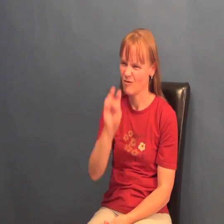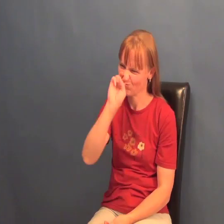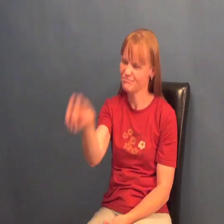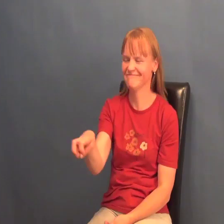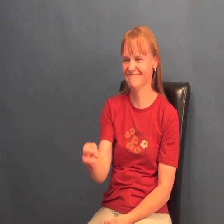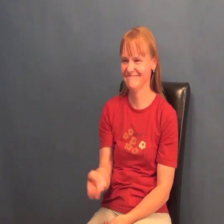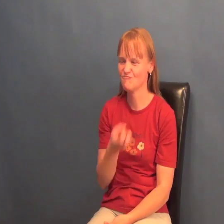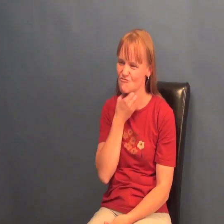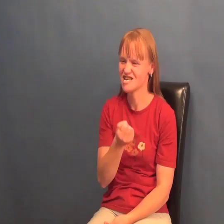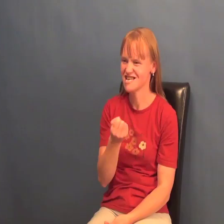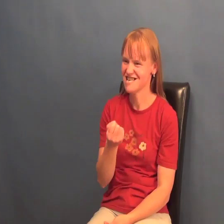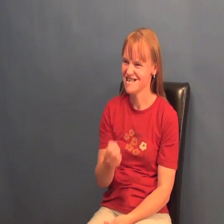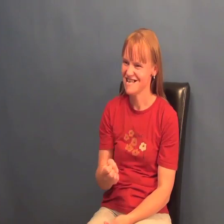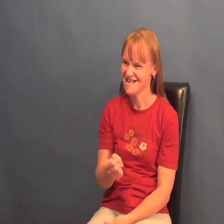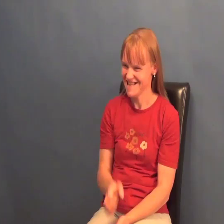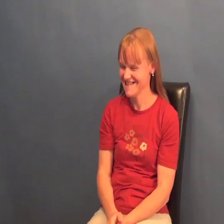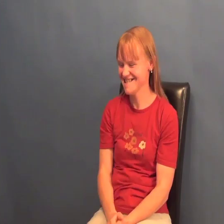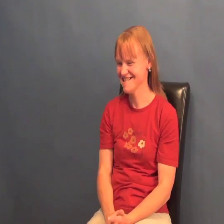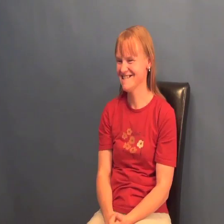Mściwa.